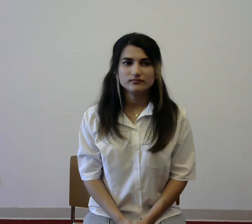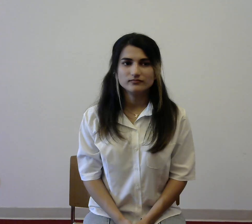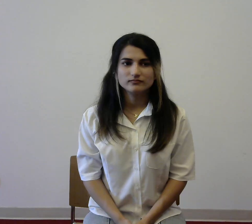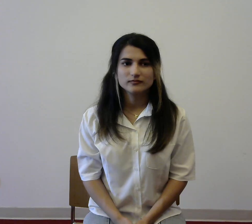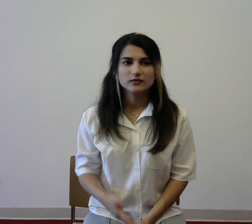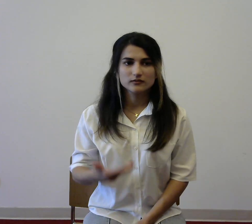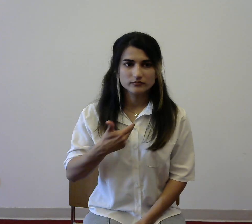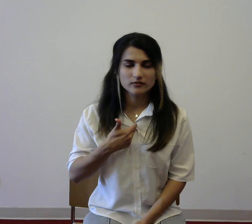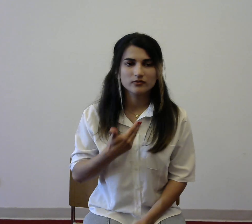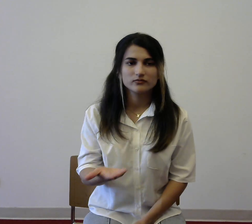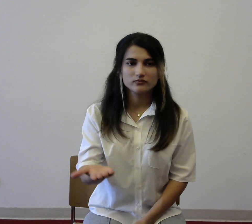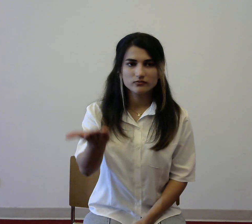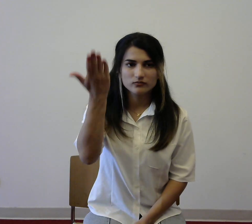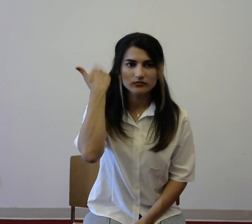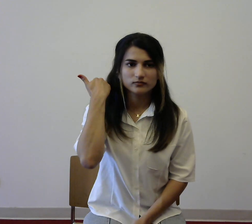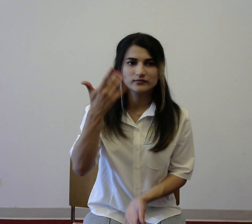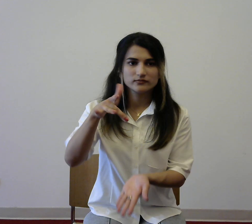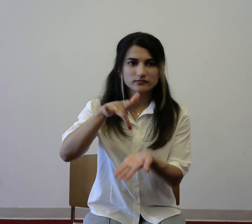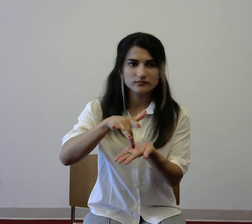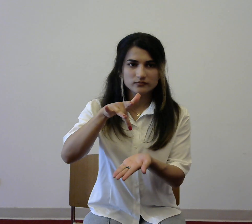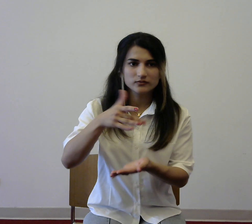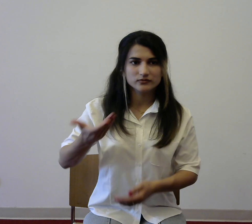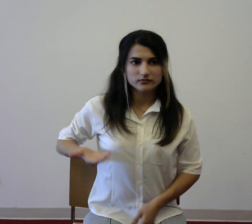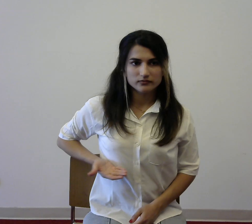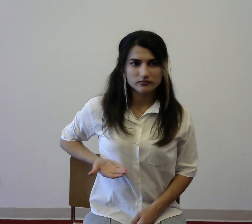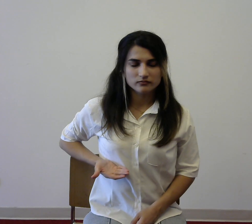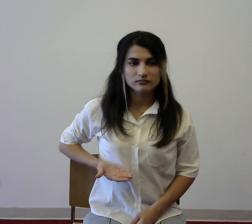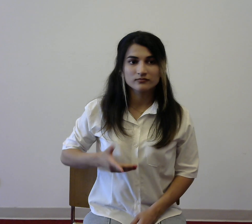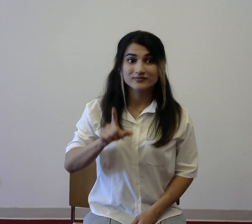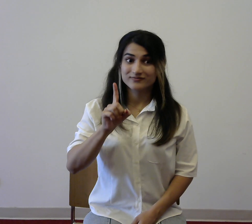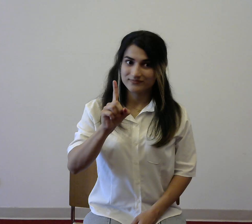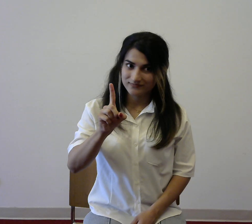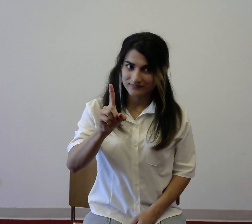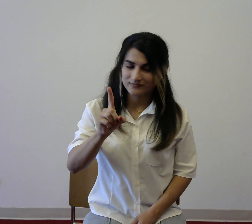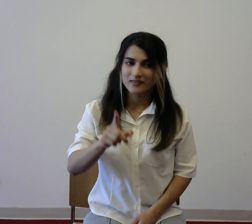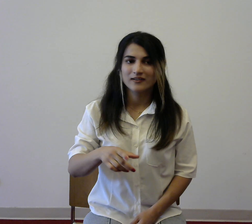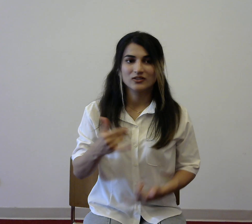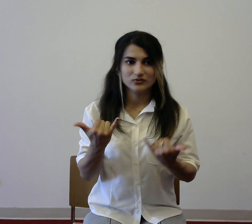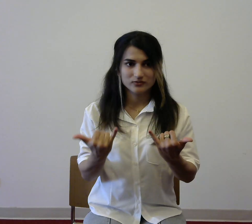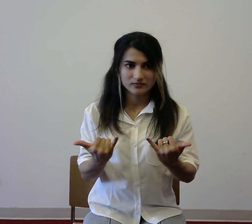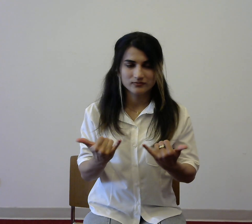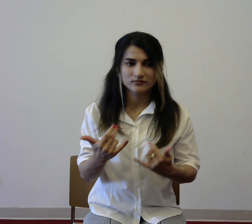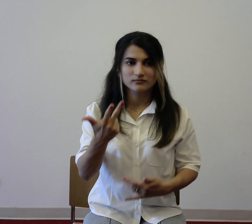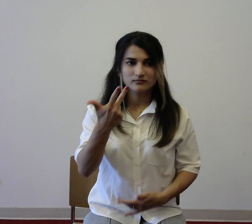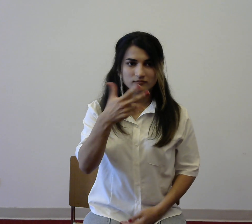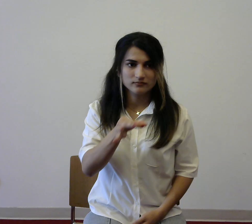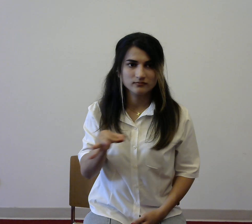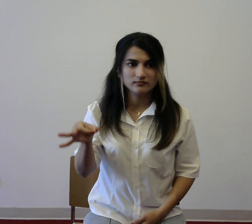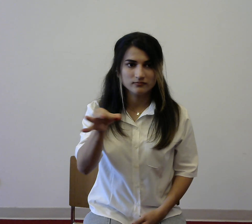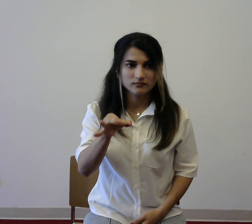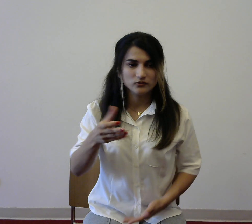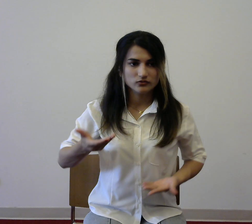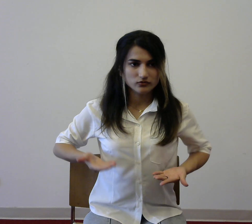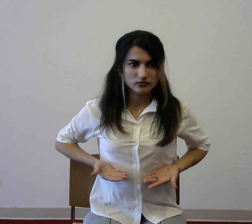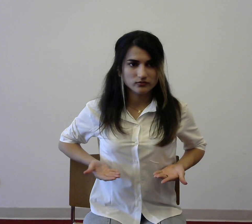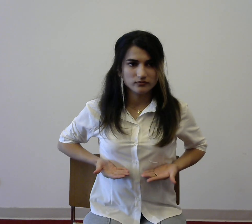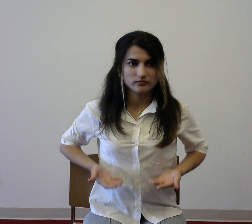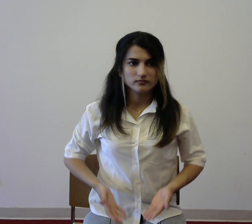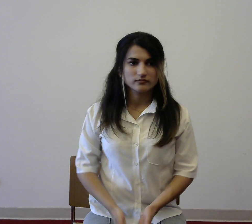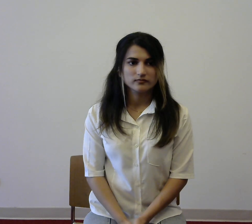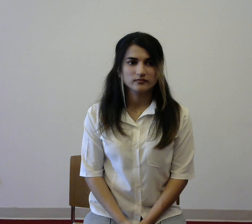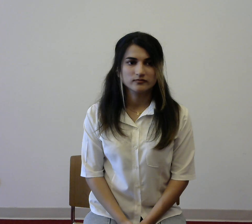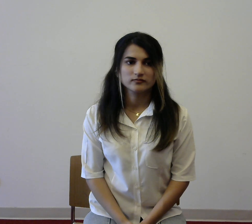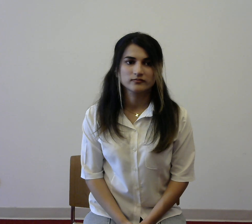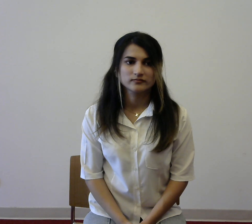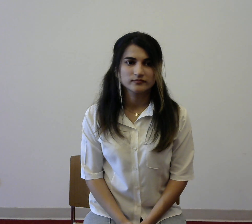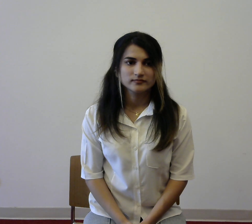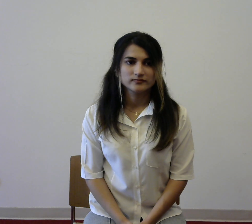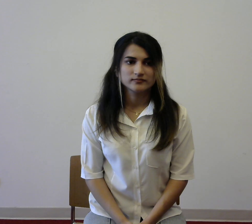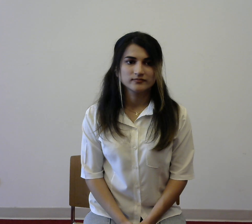Mən əvvəl mərkəzdə yaşamışam, amma indi 3-cü mikrorayonda yaşayıram